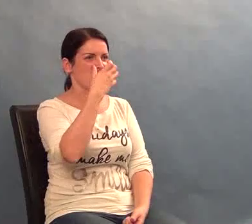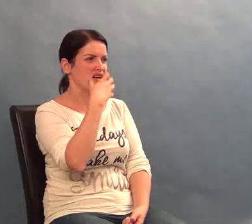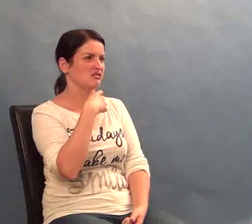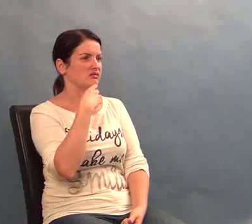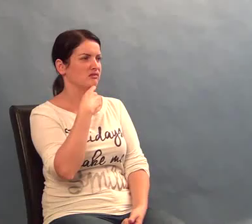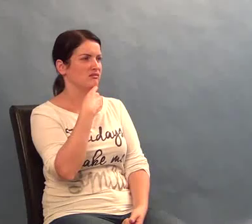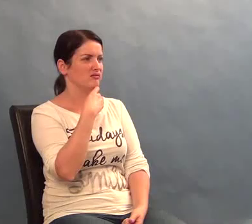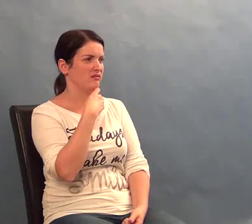Co to jest?